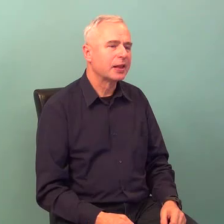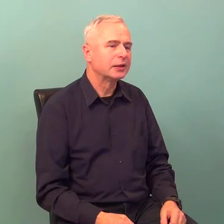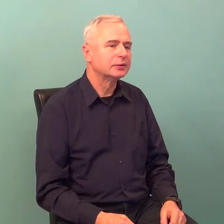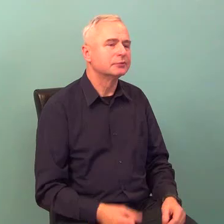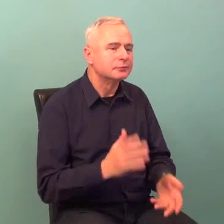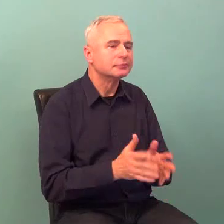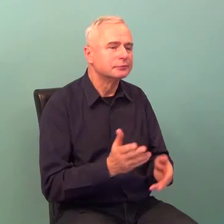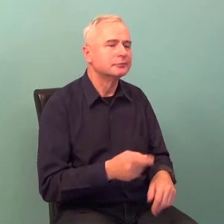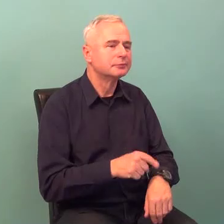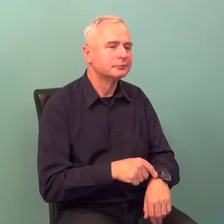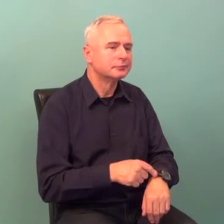Migaj - o której godzinie?